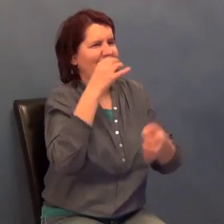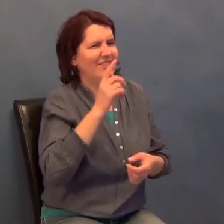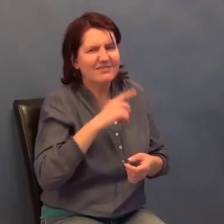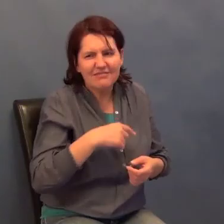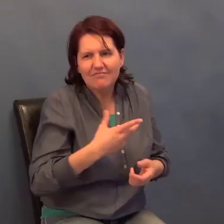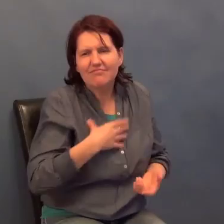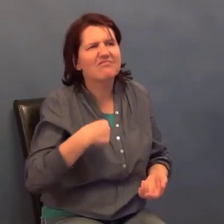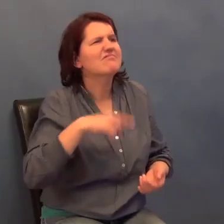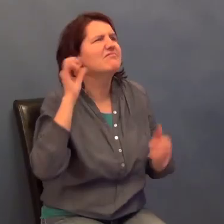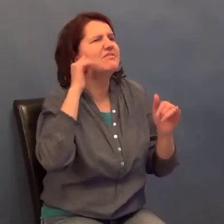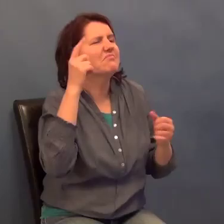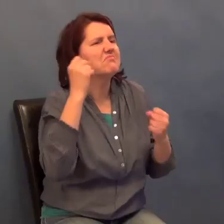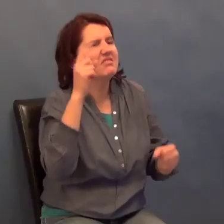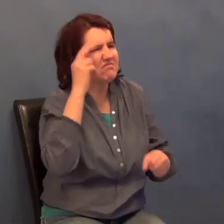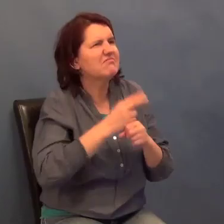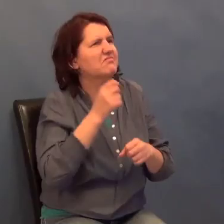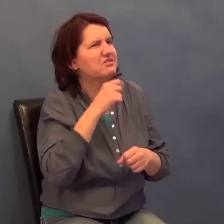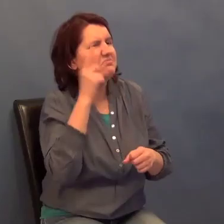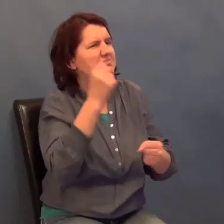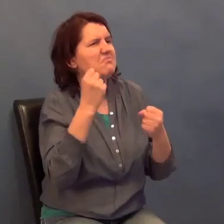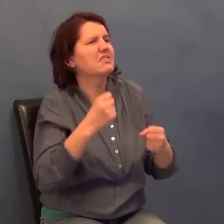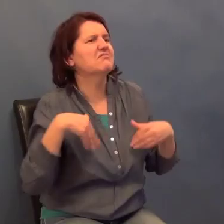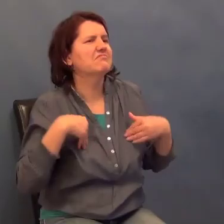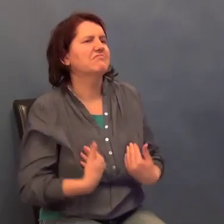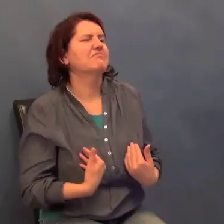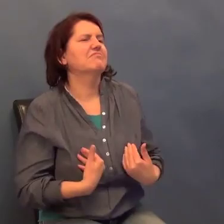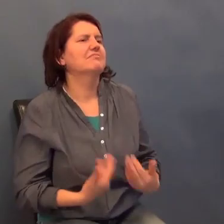"Tak? Nic nie zauważyłem. Nic nie słyszałem. Wczoraj spałem mocno, byłem zmęczony."